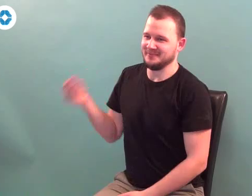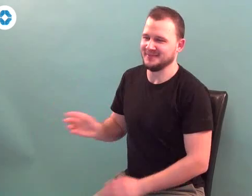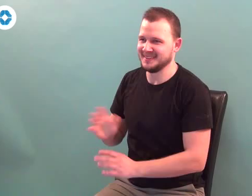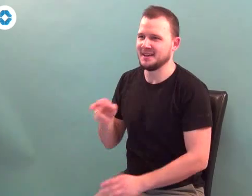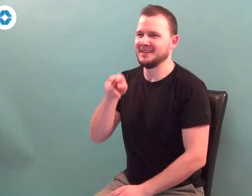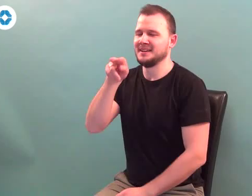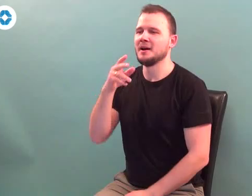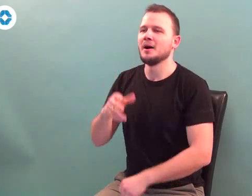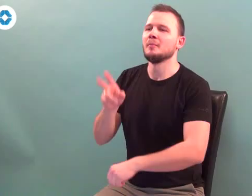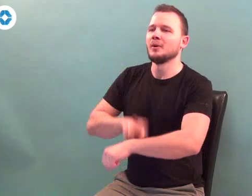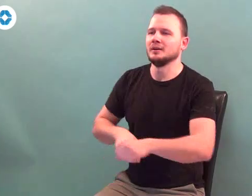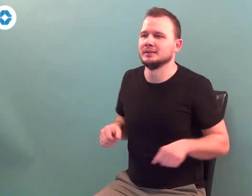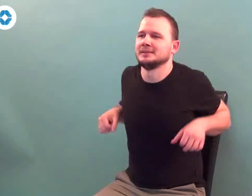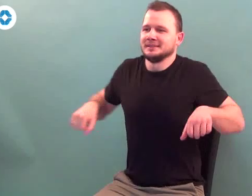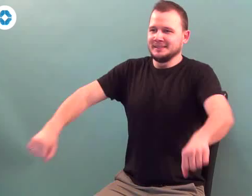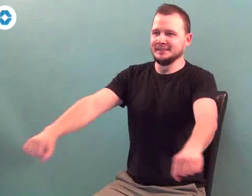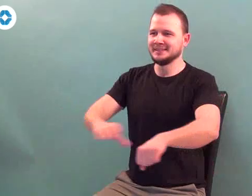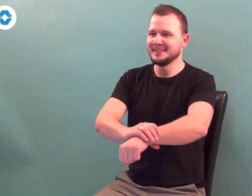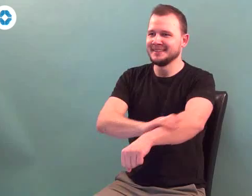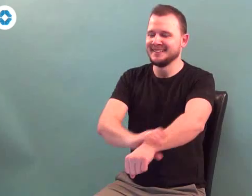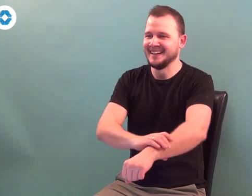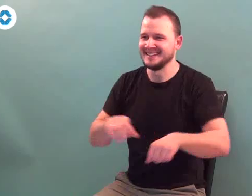Chaplin patrzy i widzi, że policjant nagle wyciąga ręce do przodu, chcąc podciągnąć rękawy